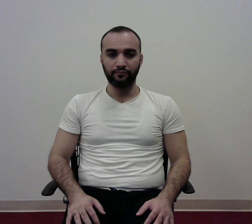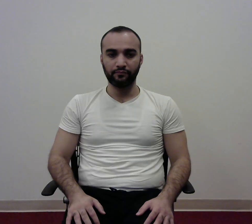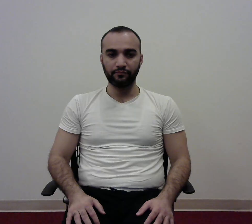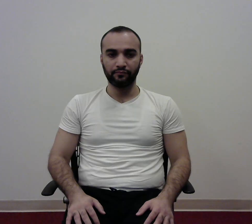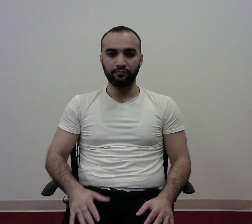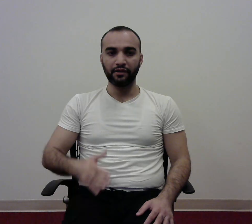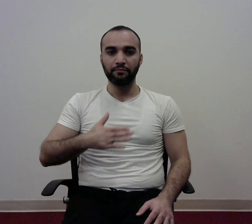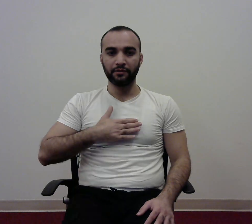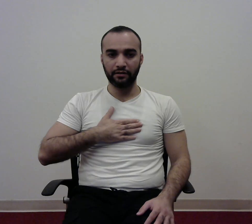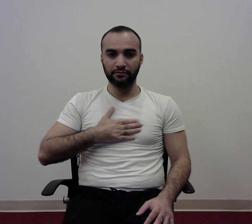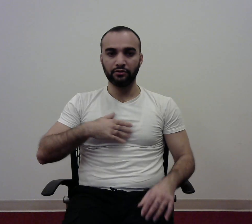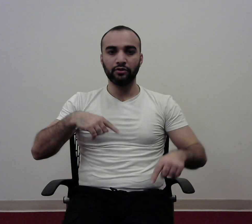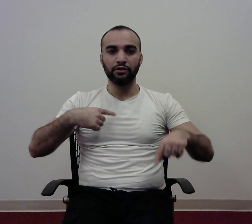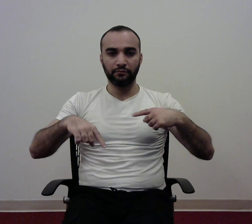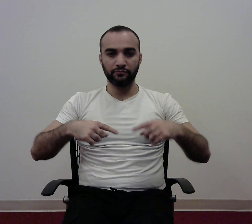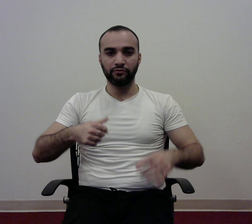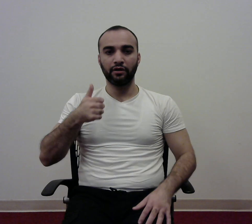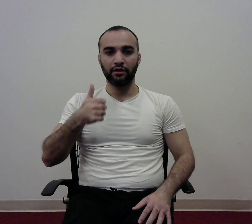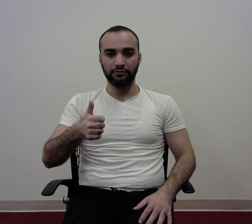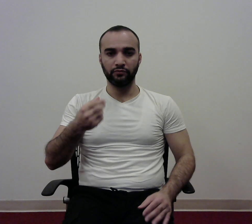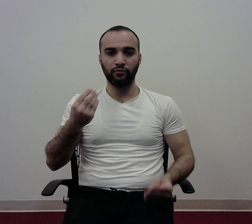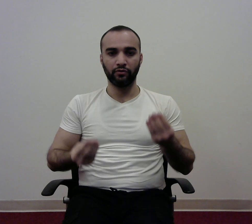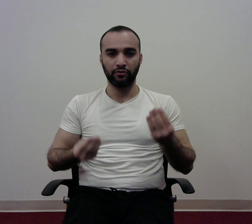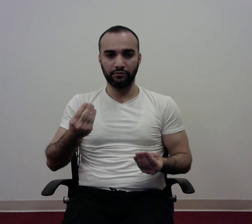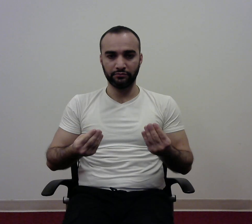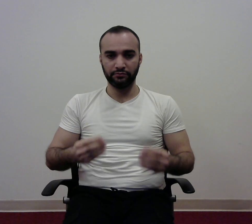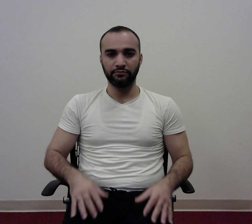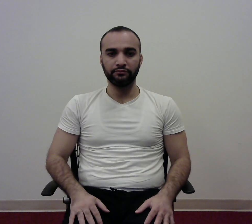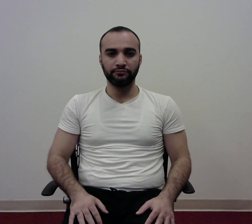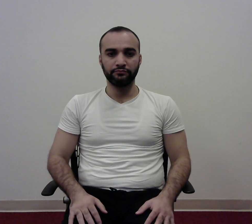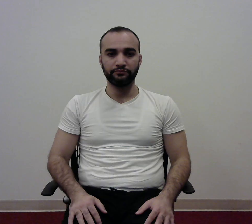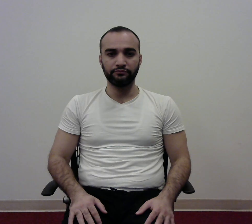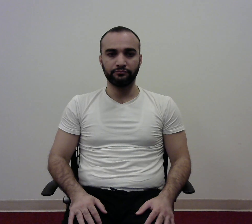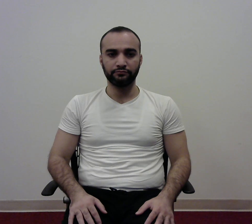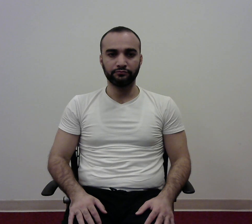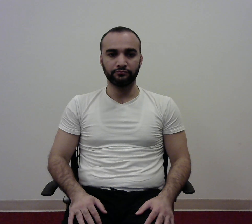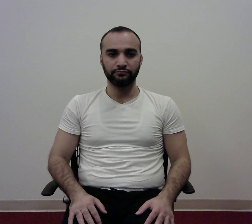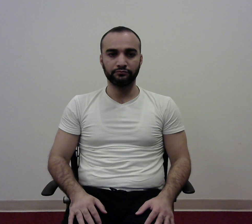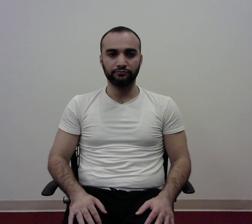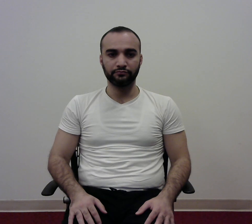Mən futbolu yaxşı oynayıram